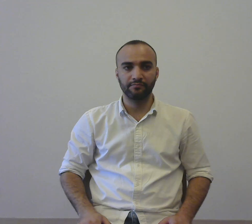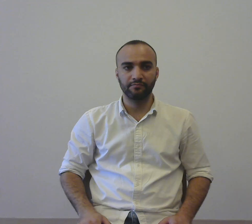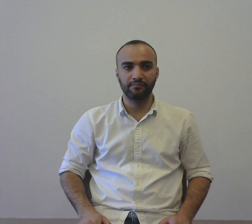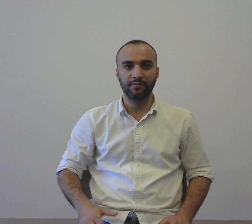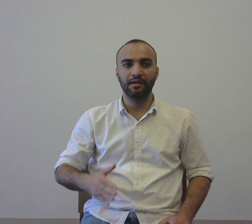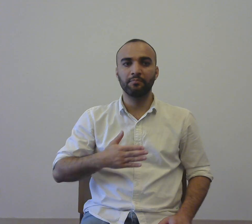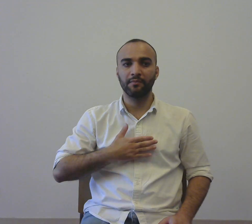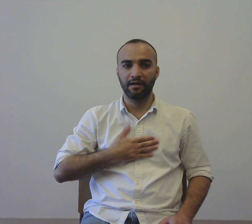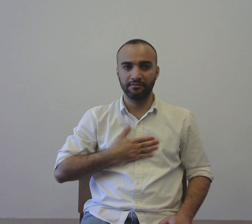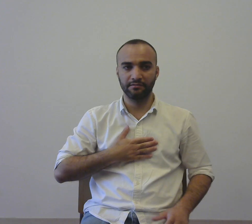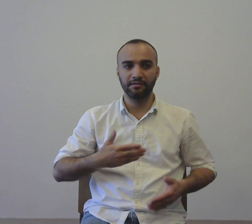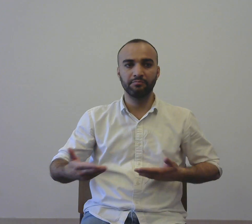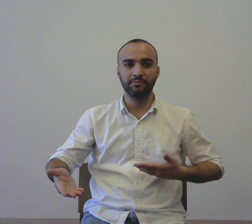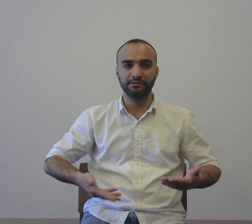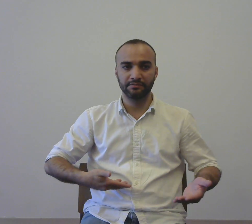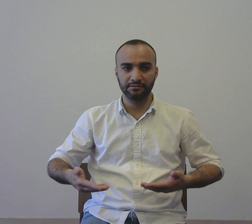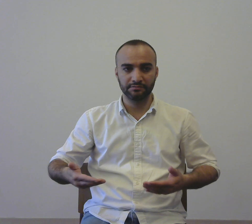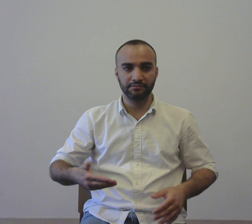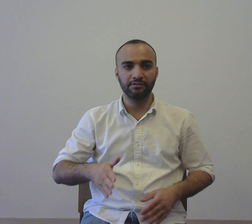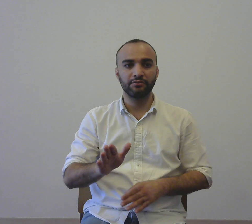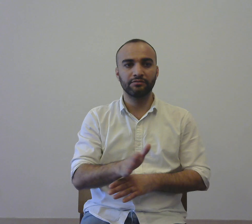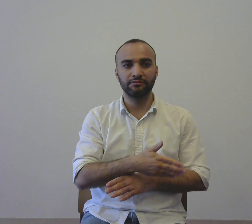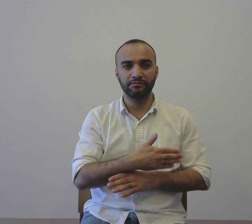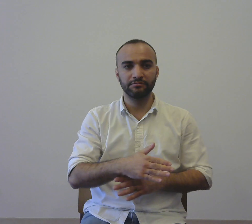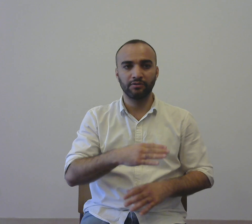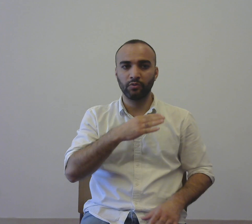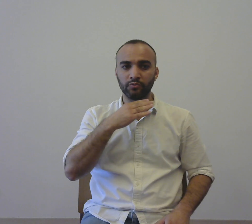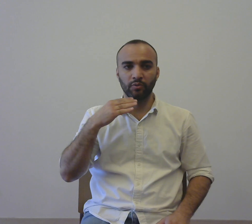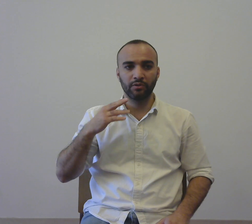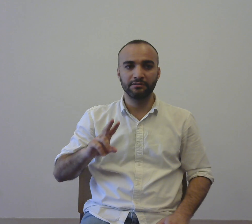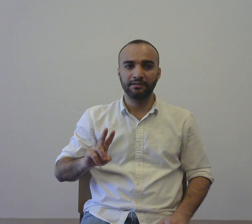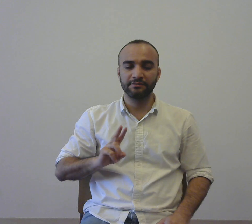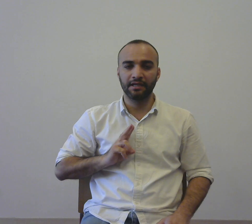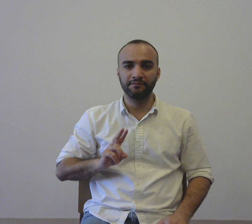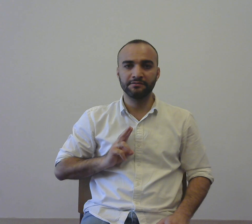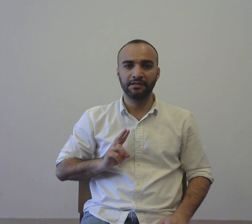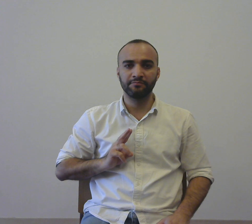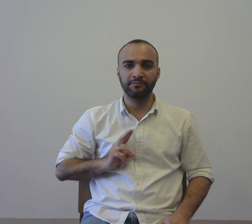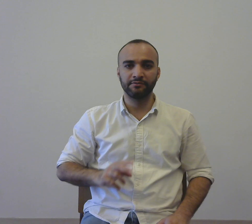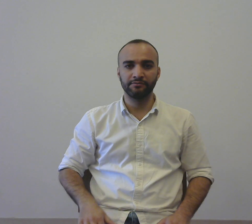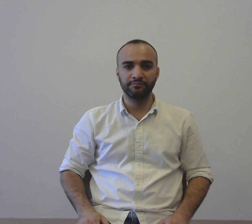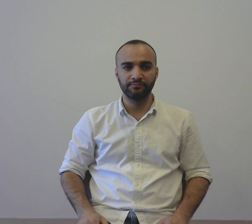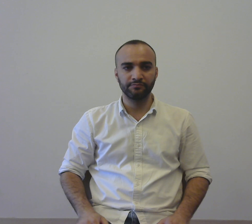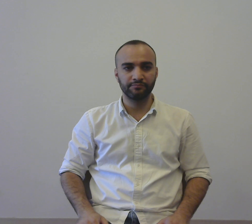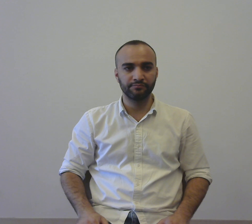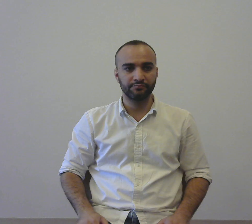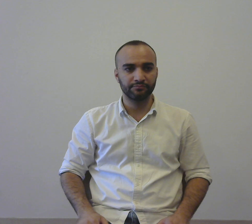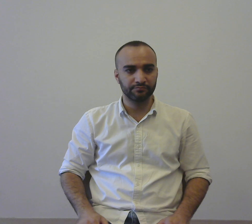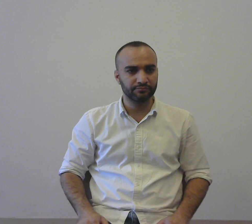Mən piyada gəzməyi çox sevirəm